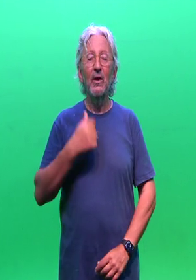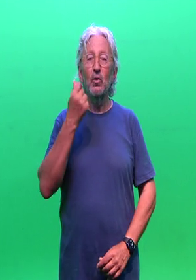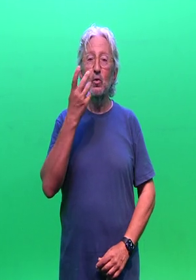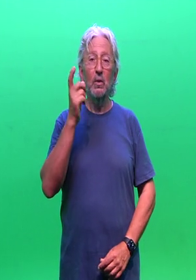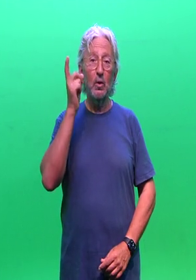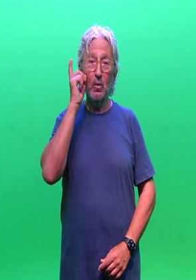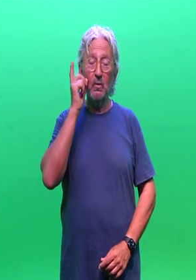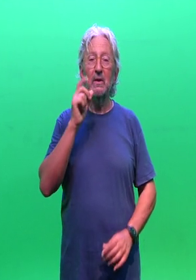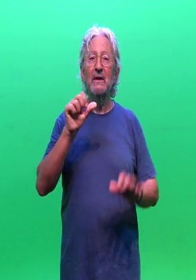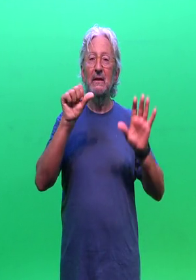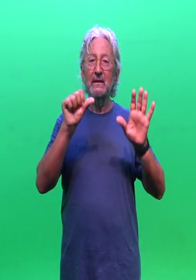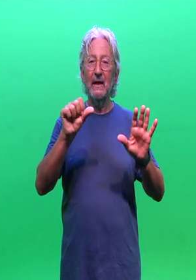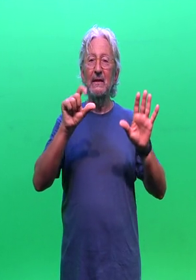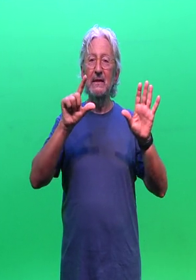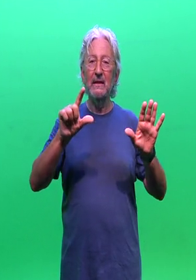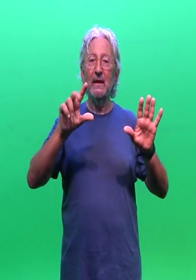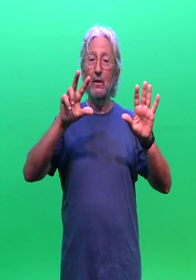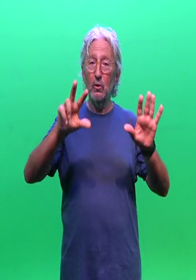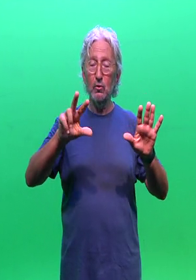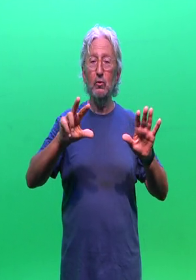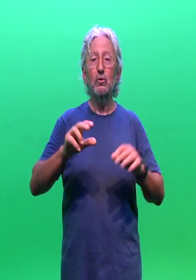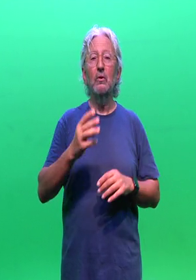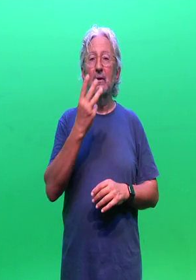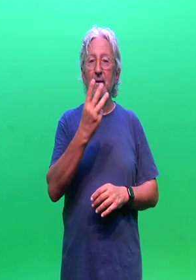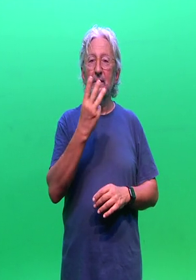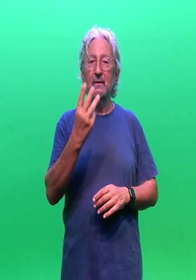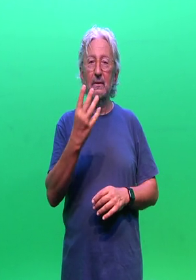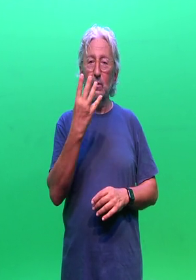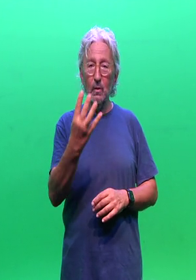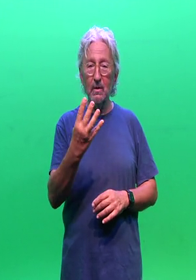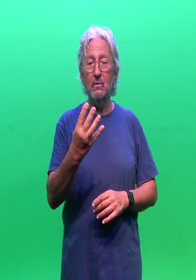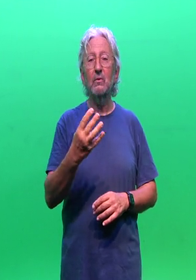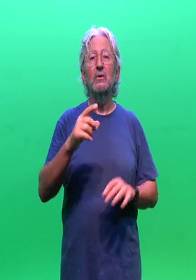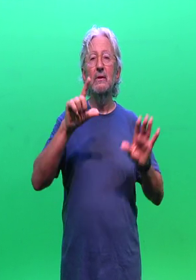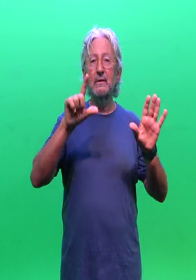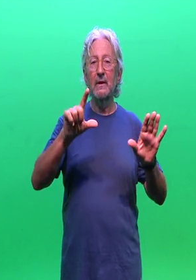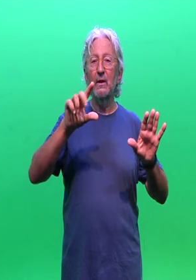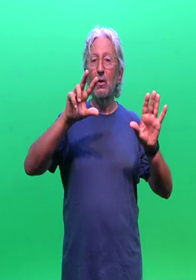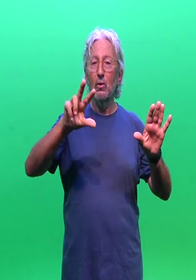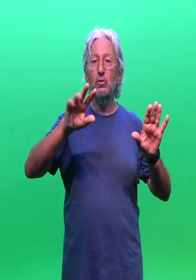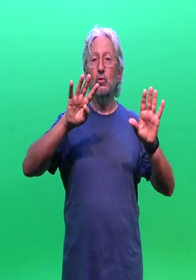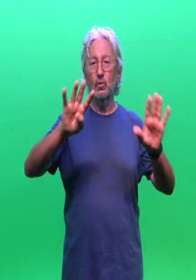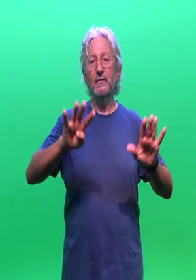El meu número de mòbil és el sis, set, vuit, tres, tres, quatre, set, vuit, nou.